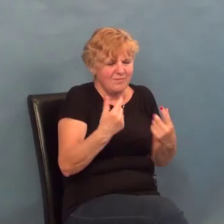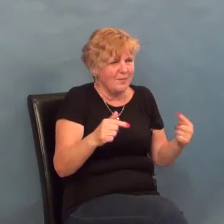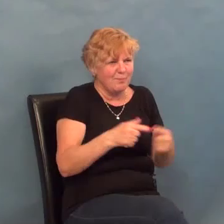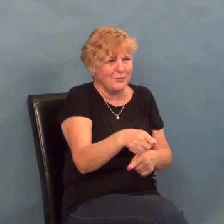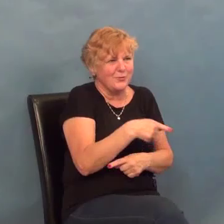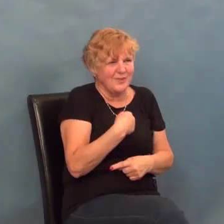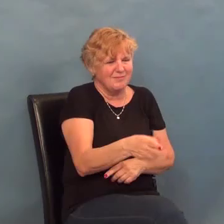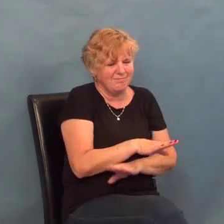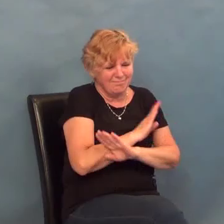My razem: nie.